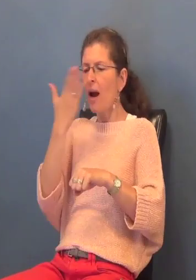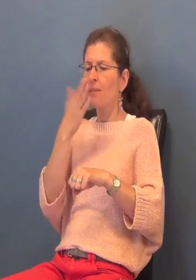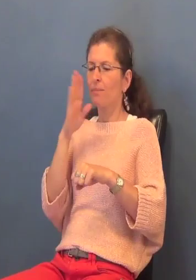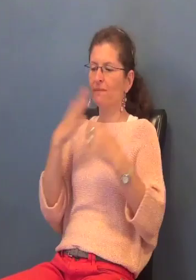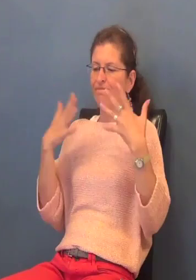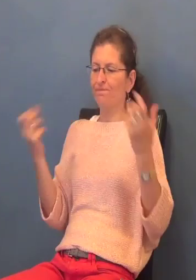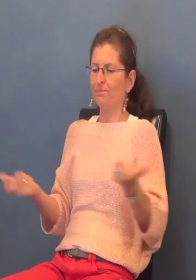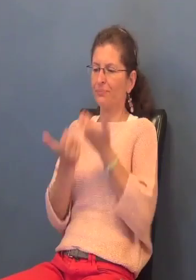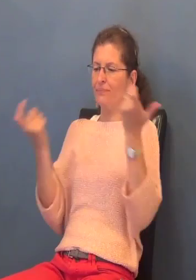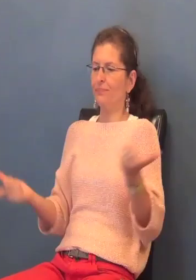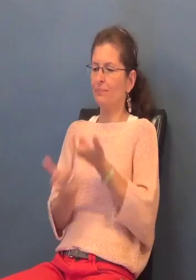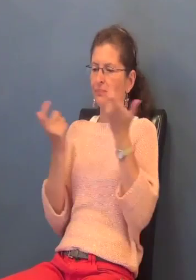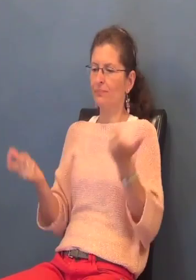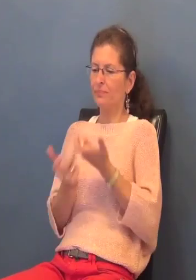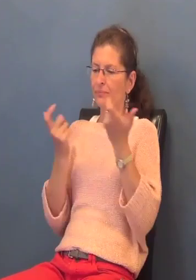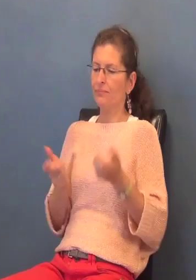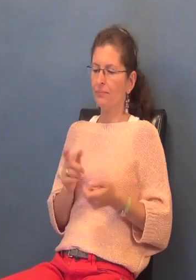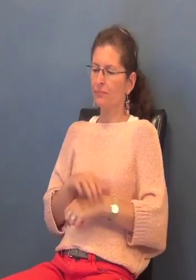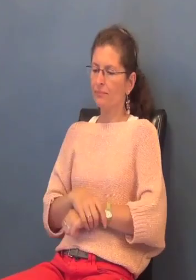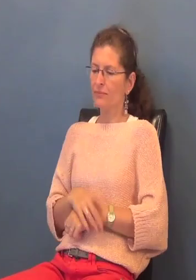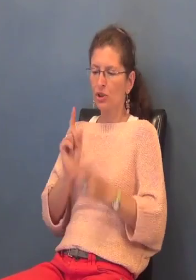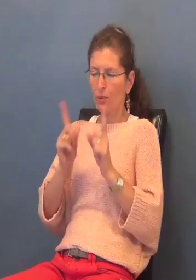Wdychanie powietrza jest niebezpieczne.